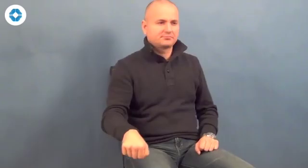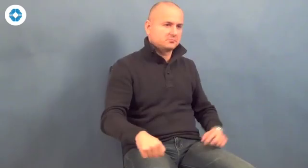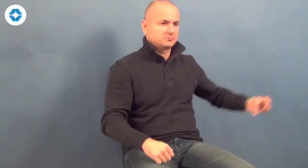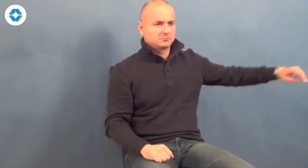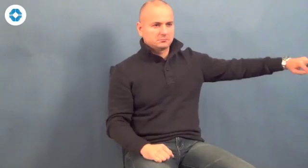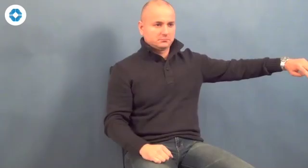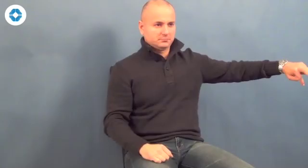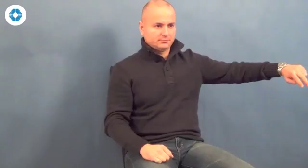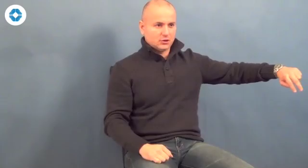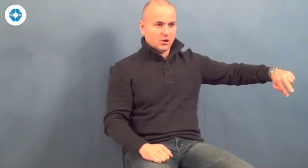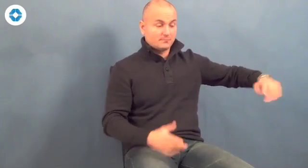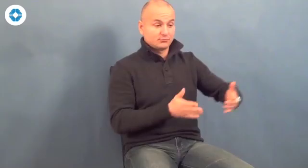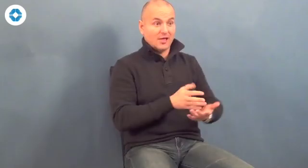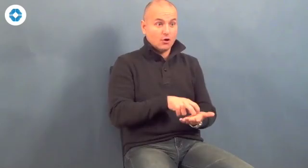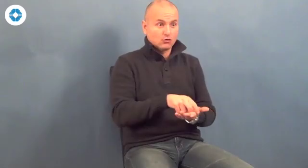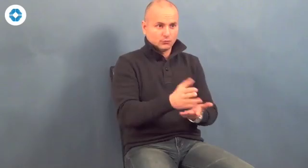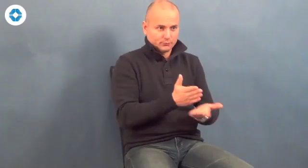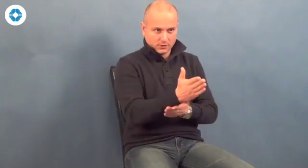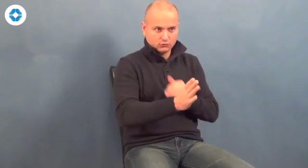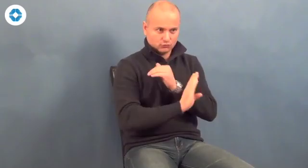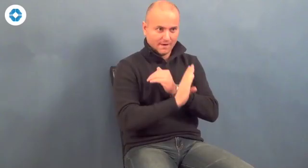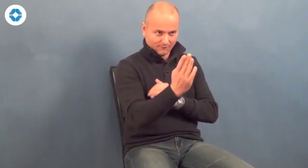Przechodzi pod drzewem.